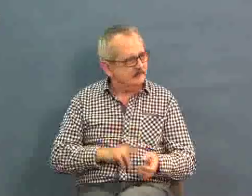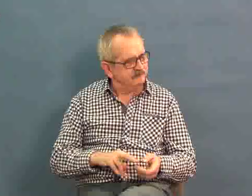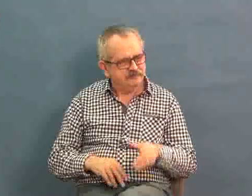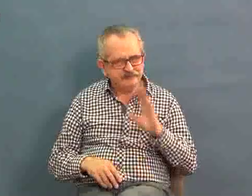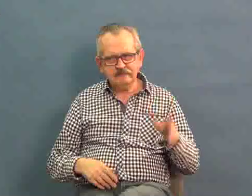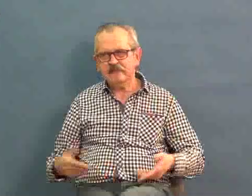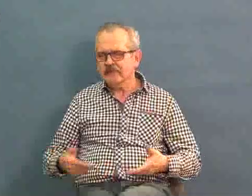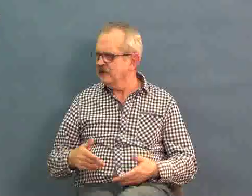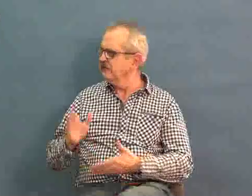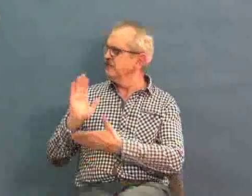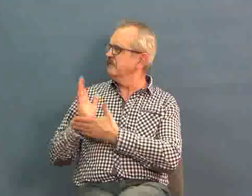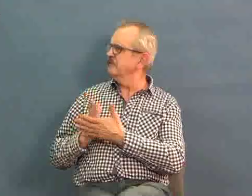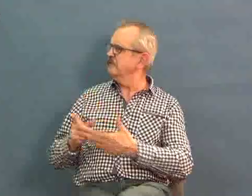Idzie dalej i widzi pękniętą szybę.